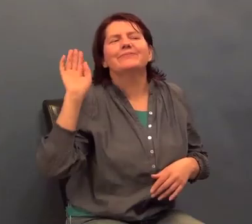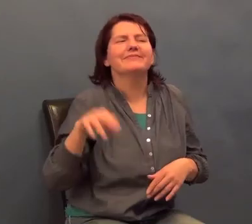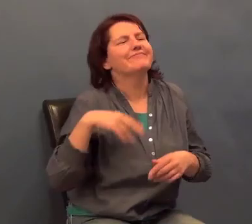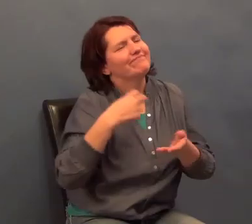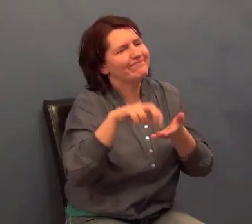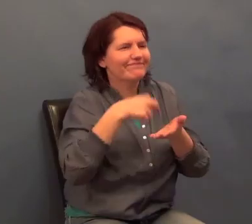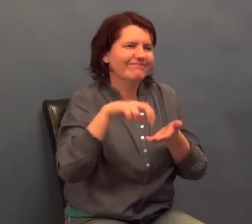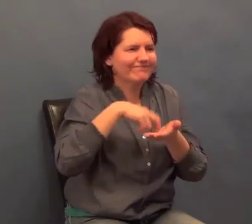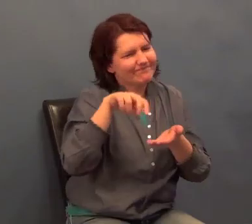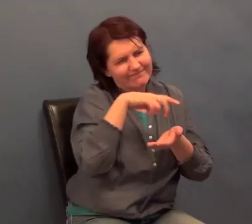Idzie, idzie.